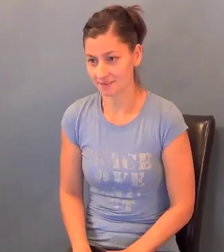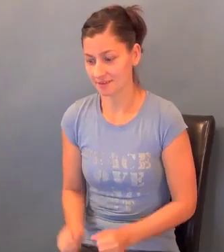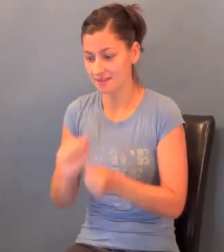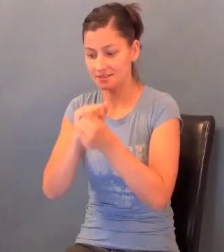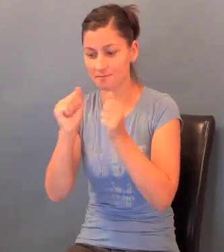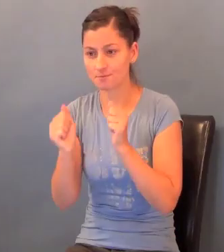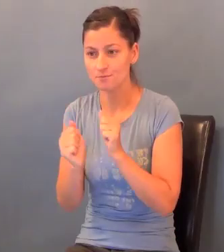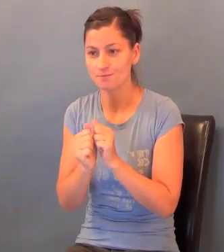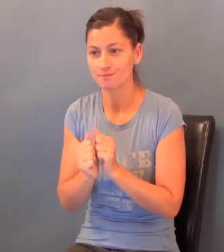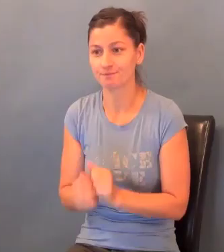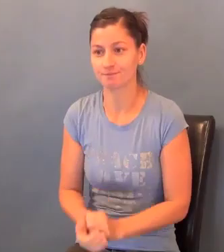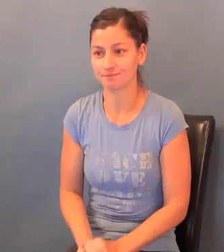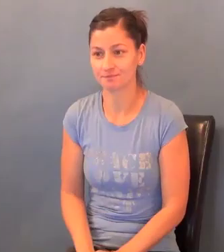Albo.